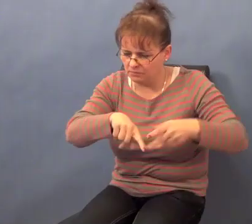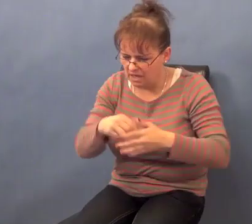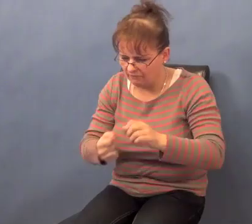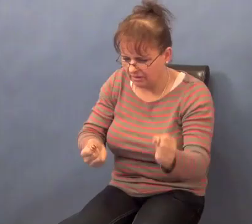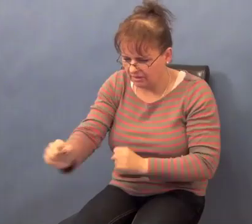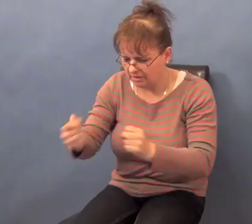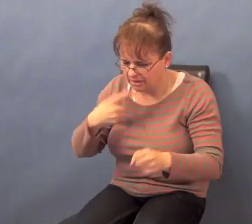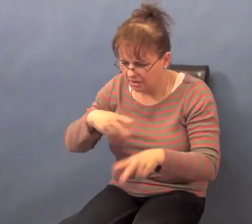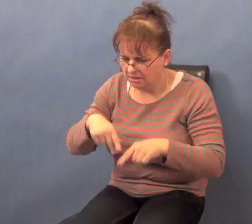Przestawia tory.